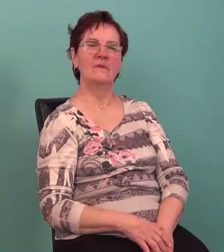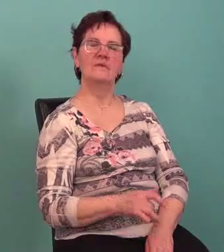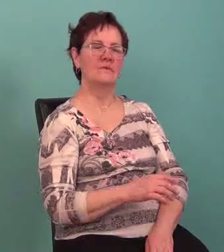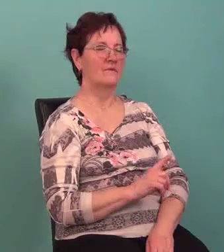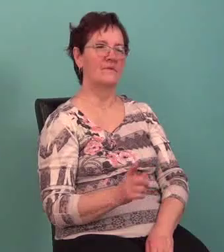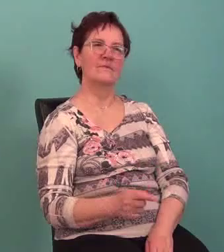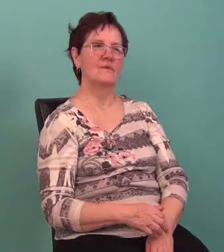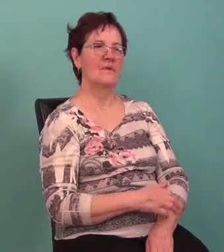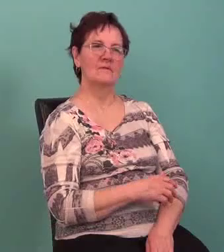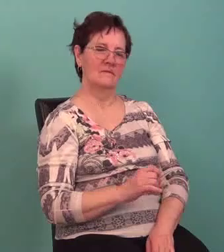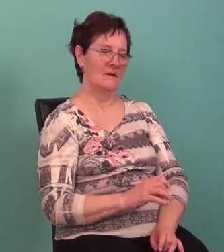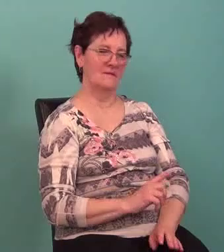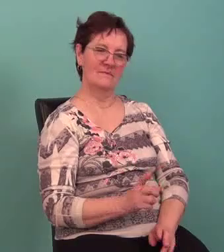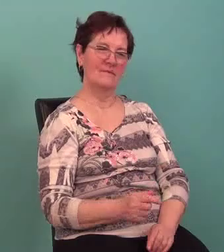Nie wolno biegać.